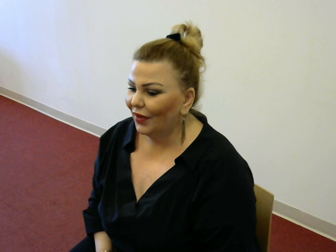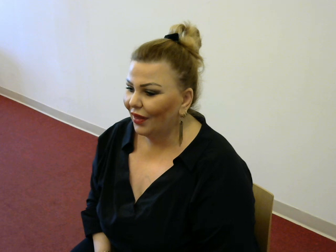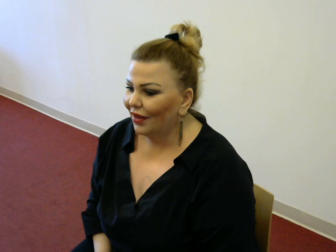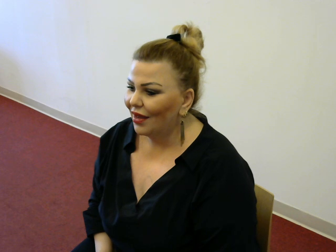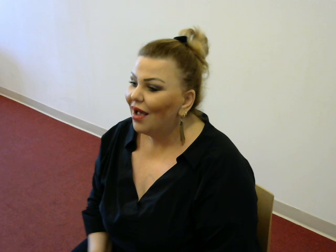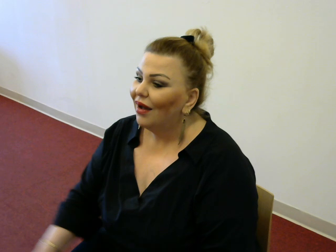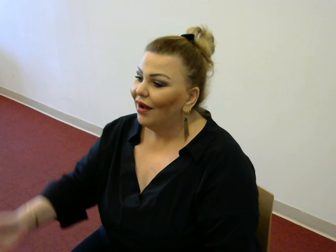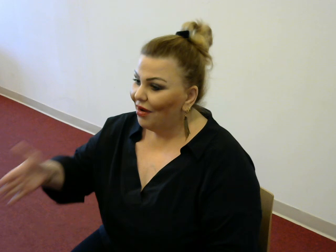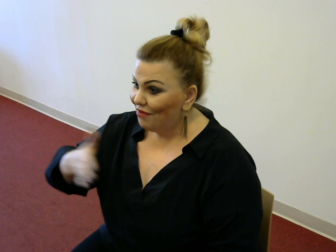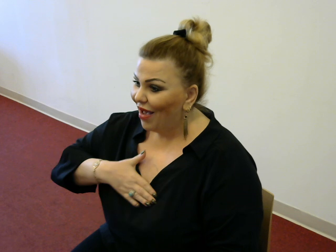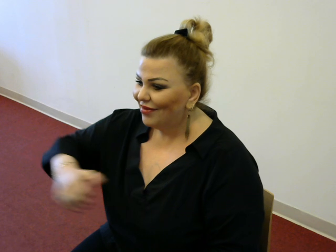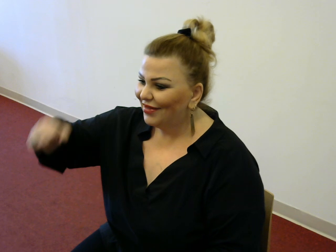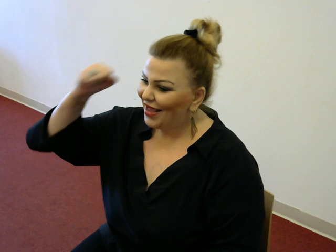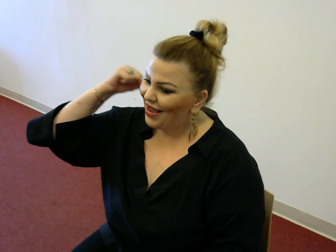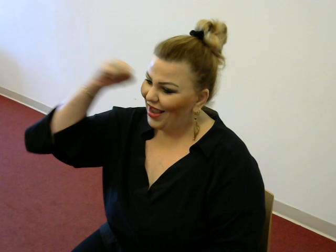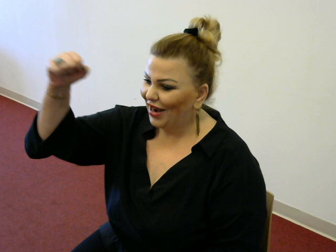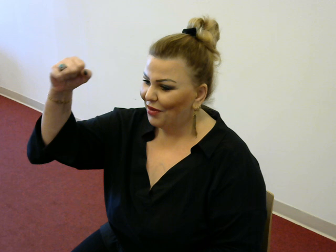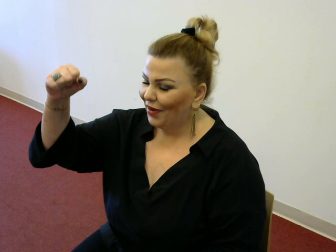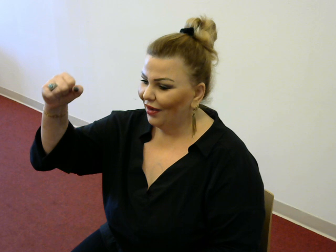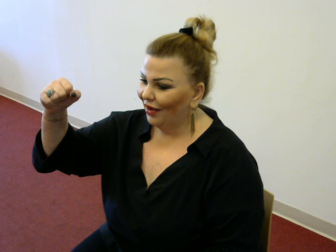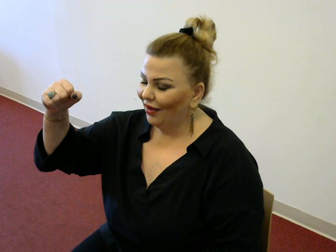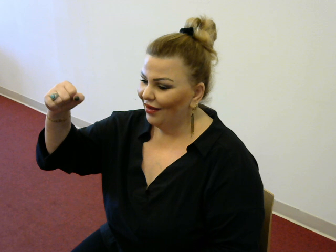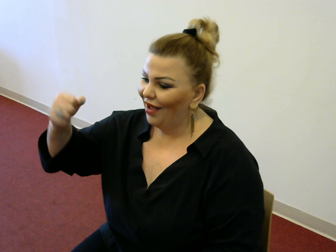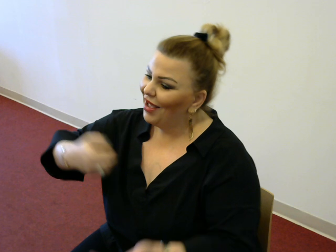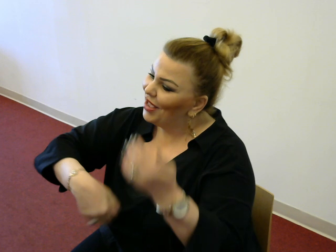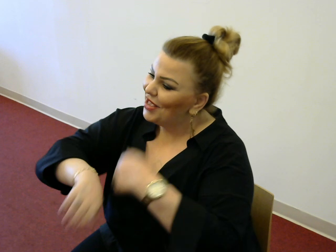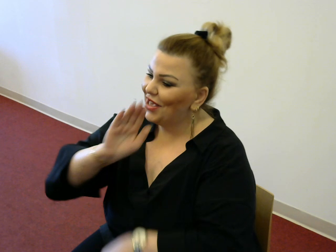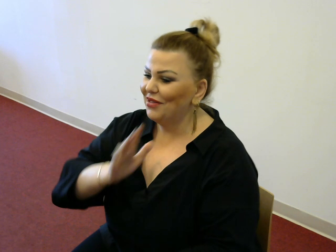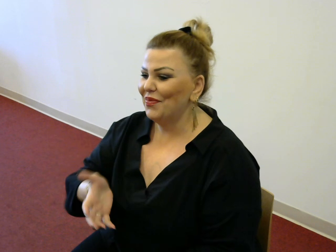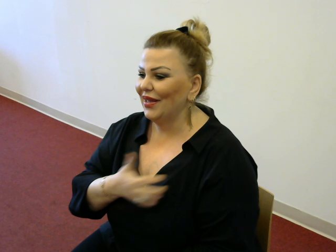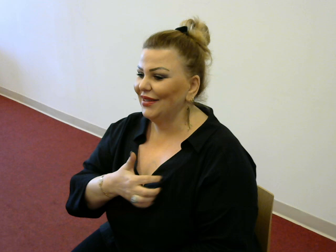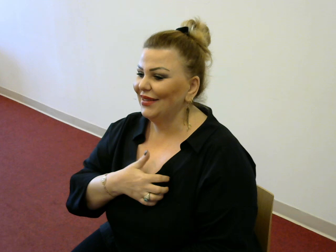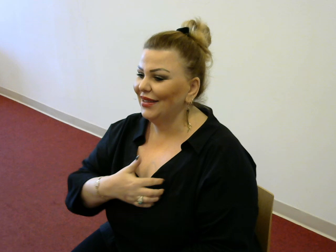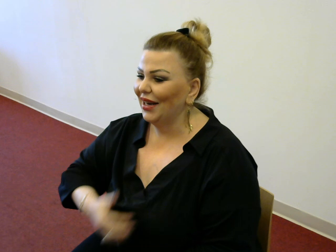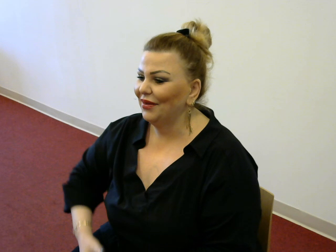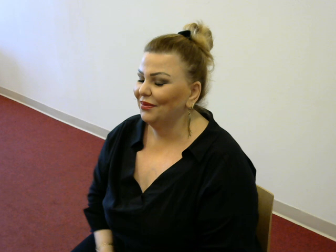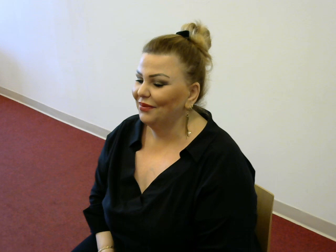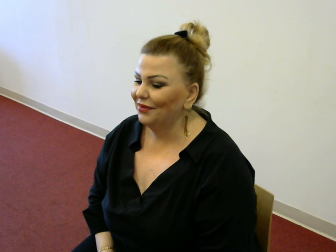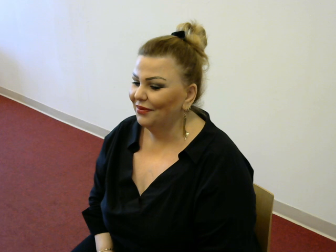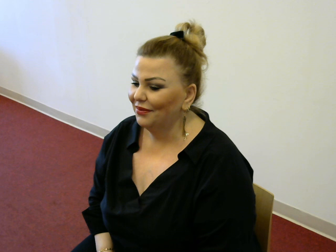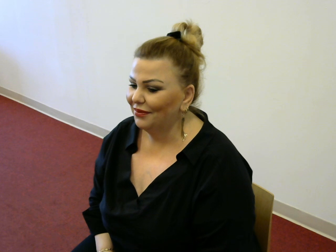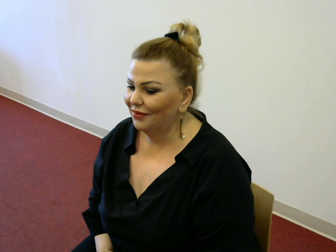Mən Qarabağa getmək istəyirəm